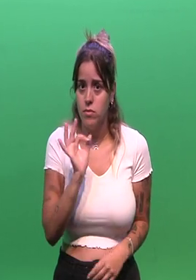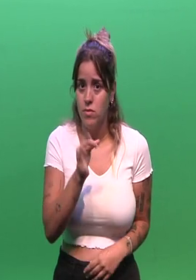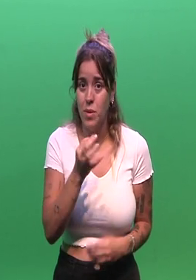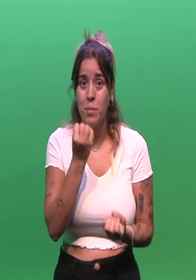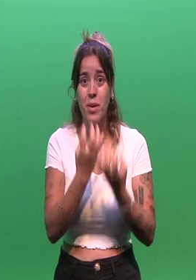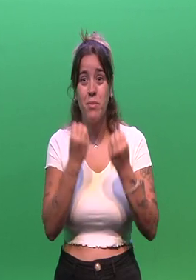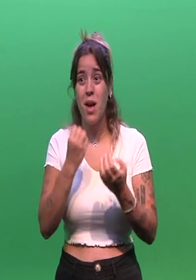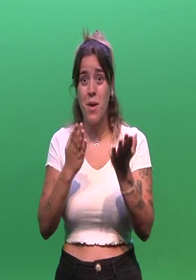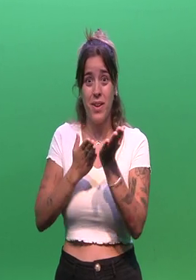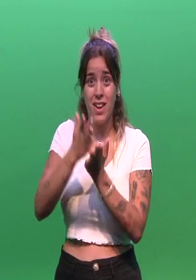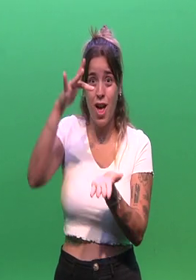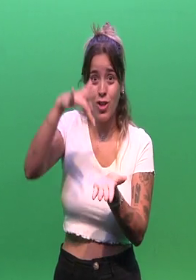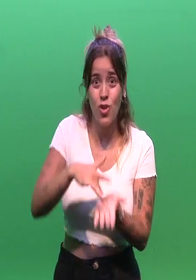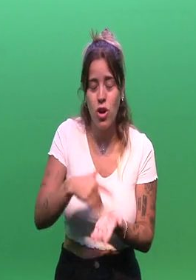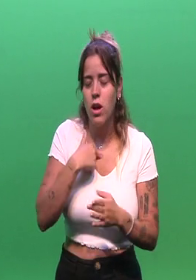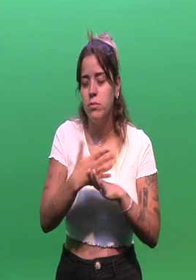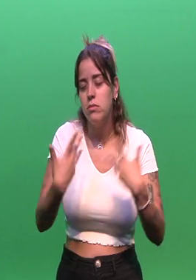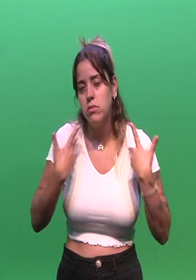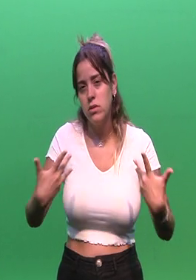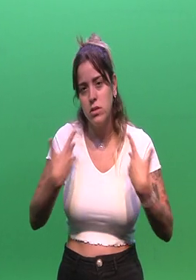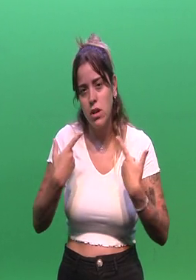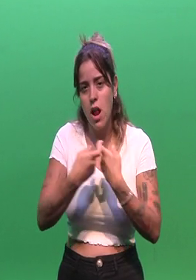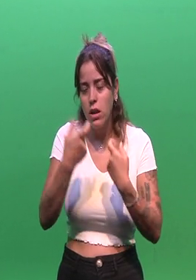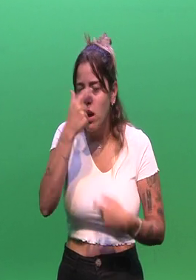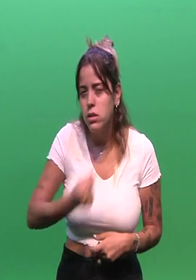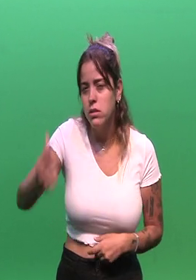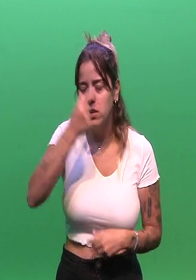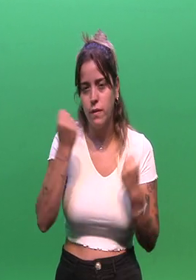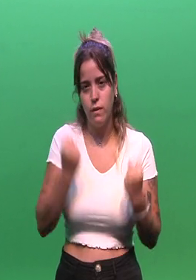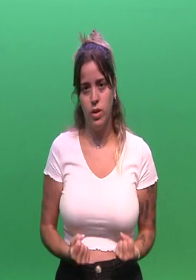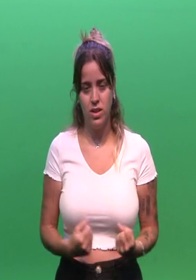Sí, quan arriba la primavera pateixo molt, tinc molta al·lèrgia i no paro de mocar-me.